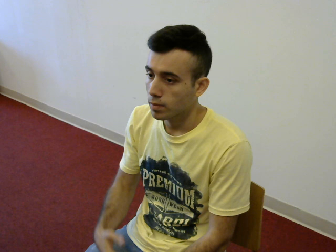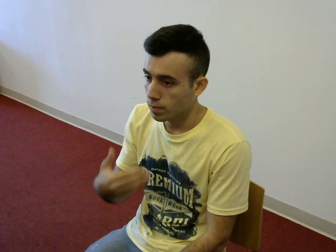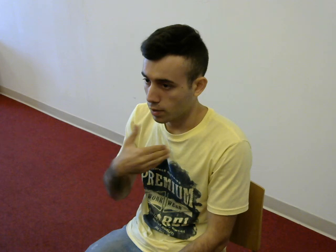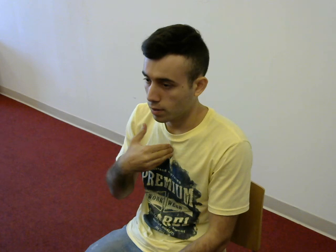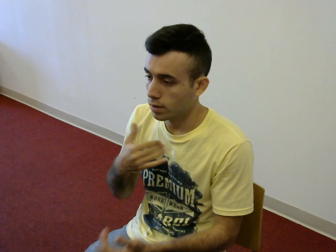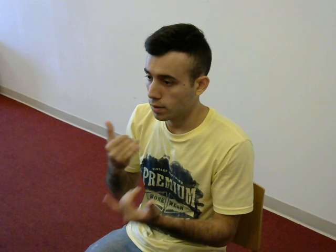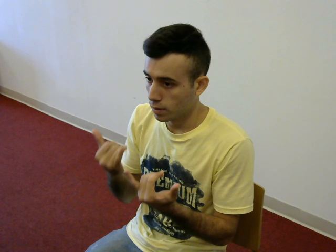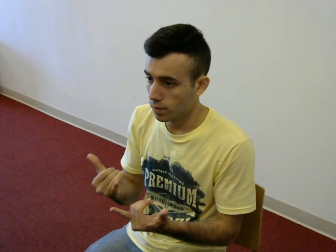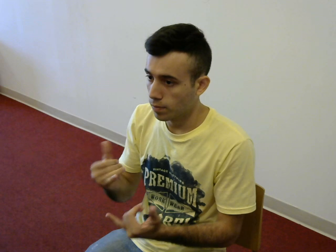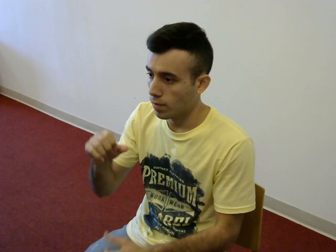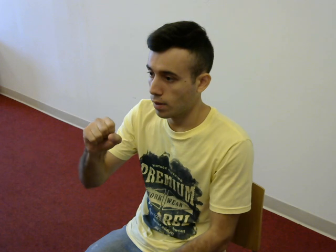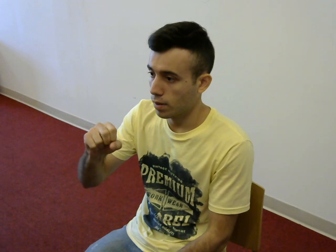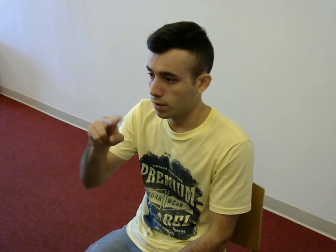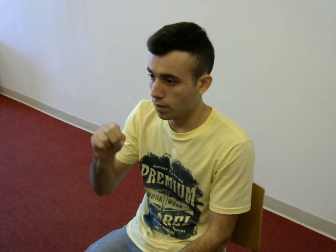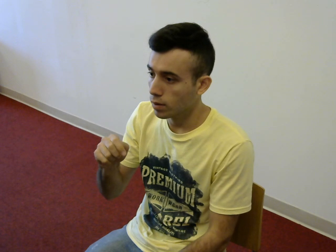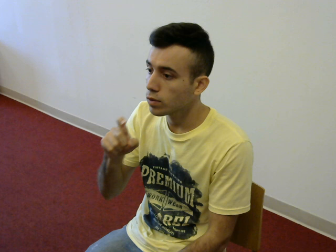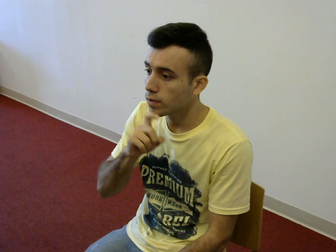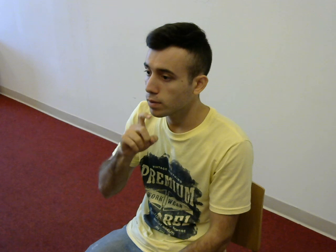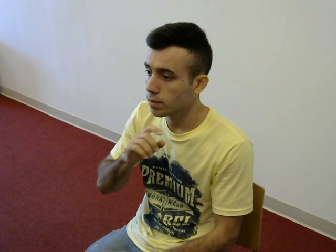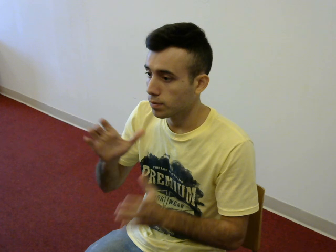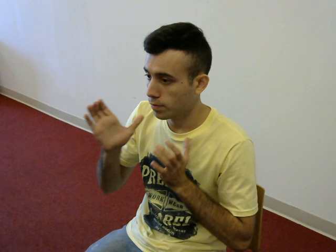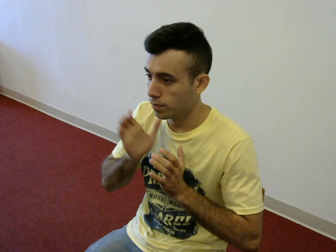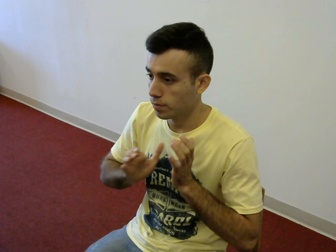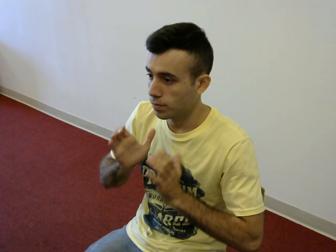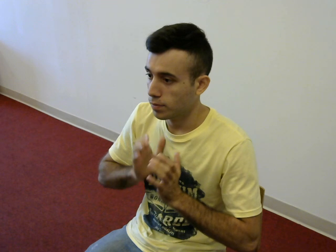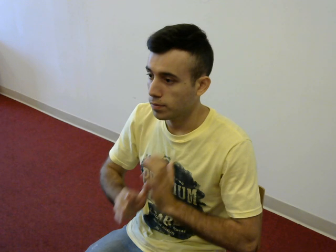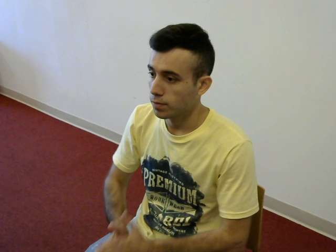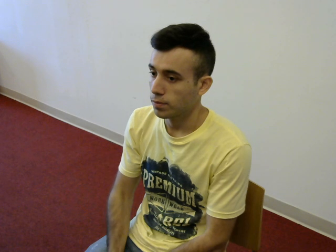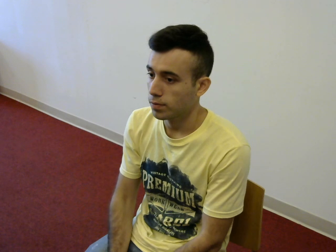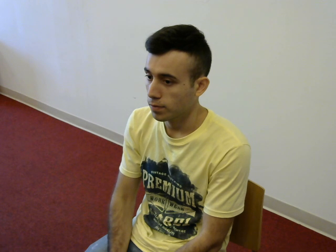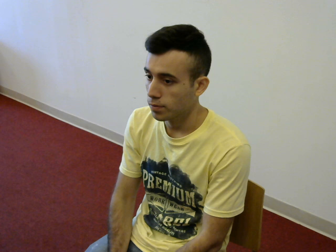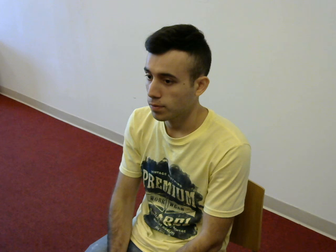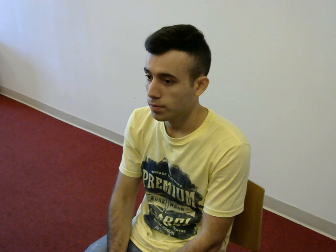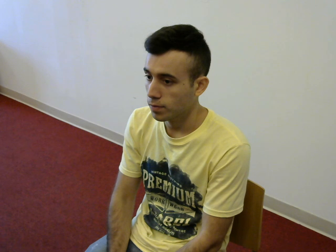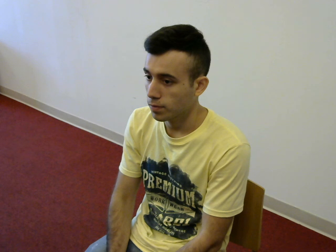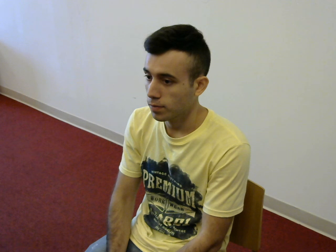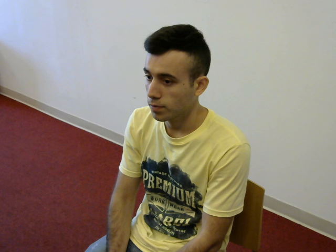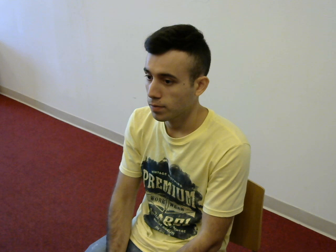Mən indi ADA universitetindəyəm